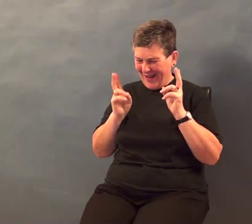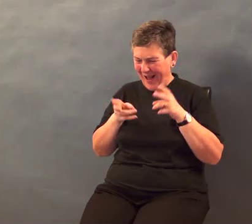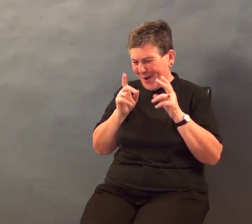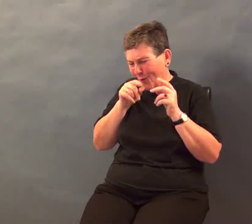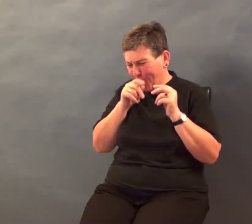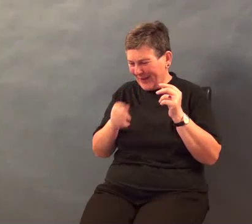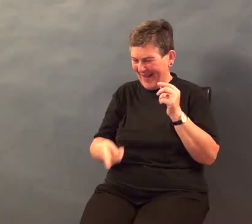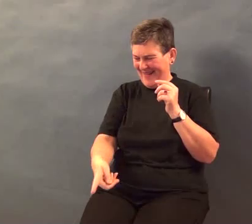To kura.